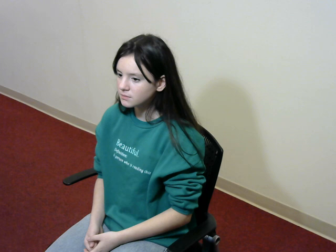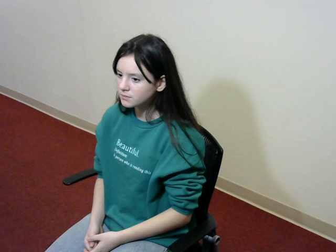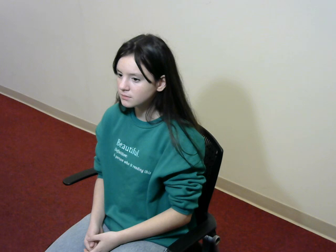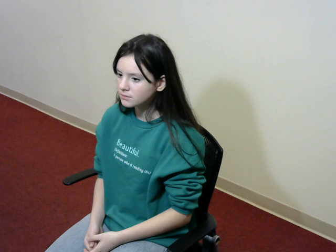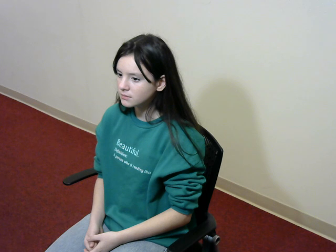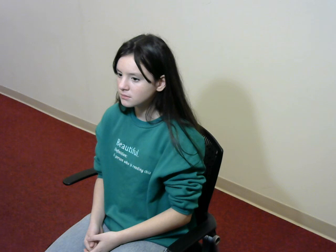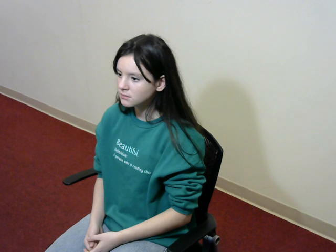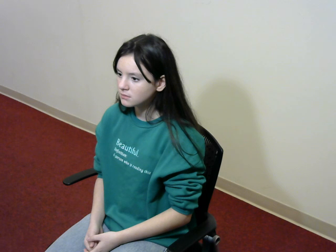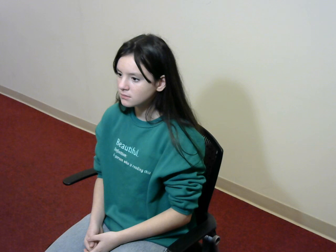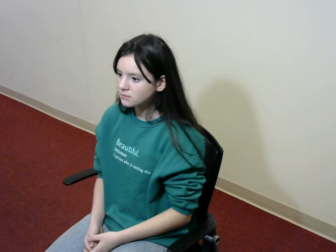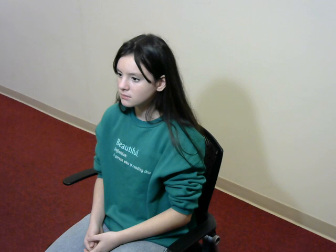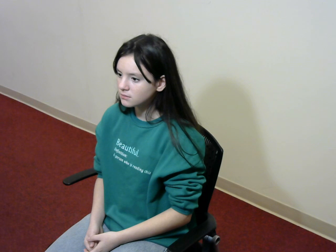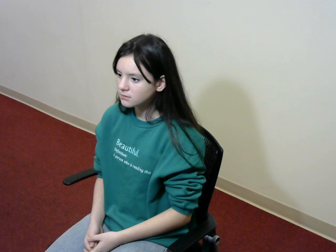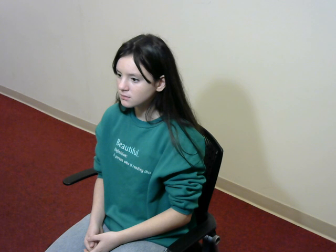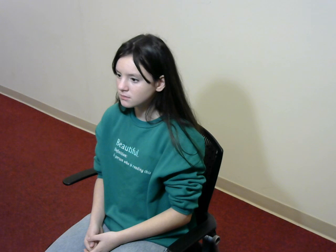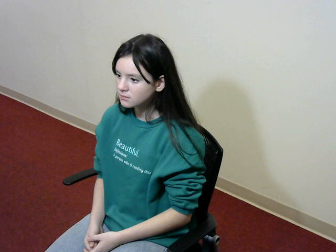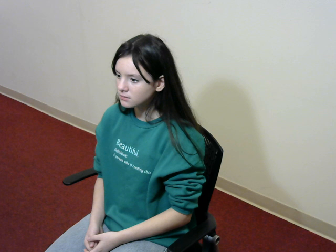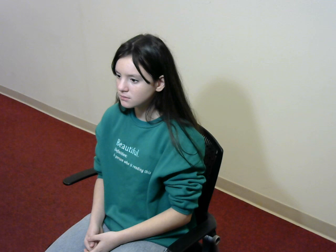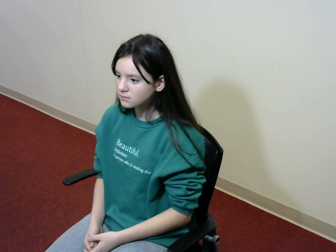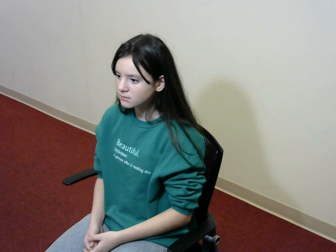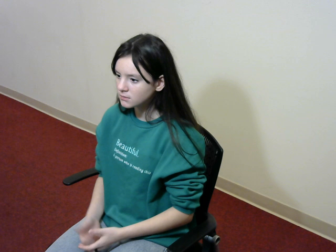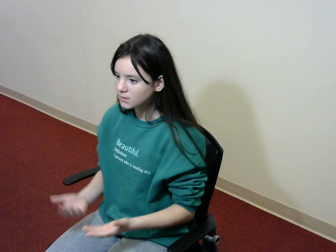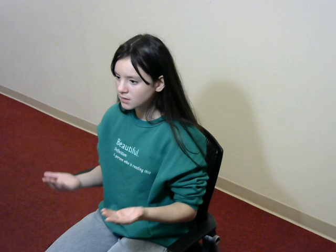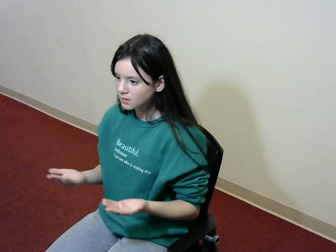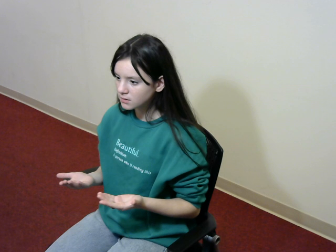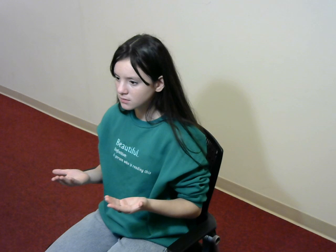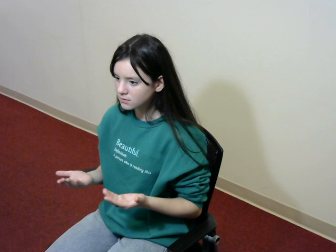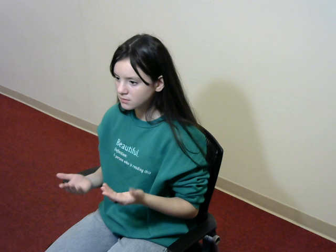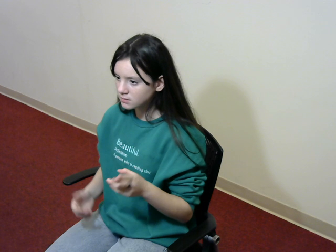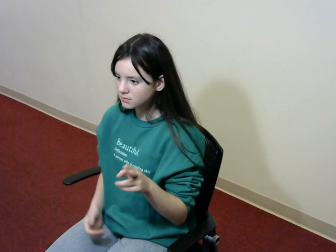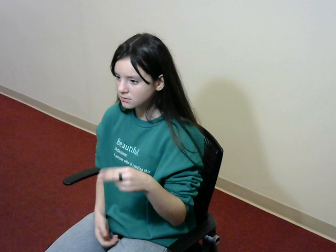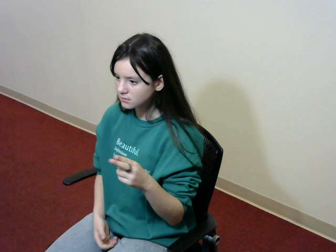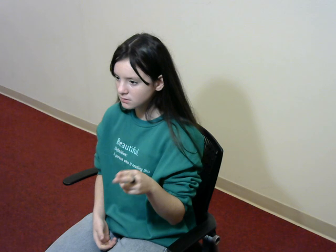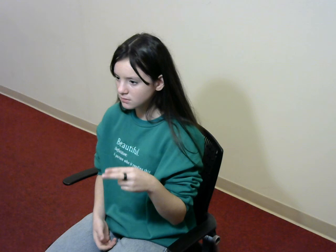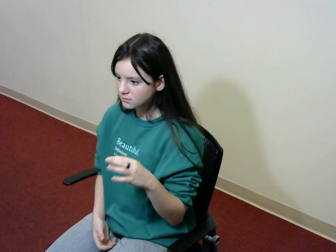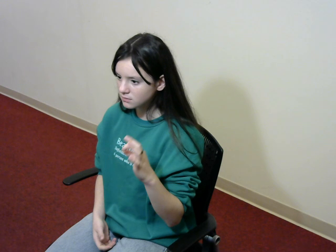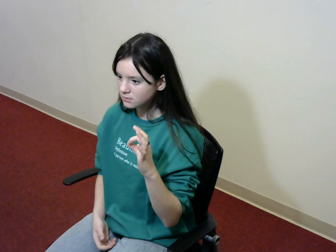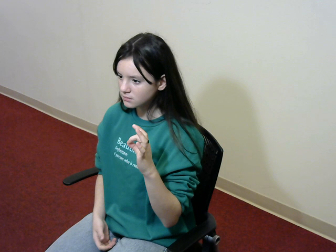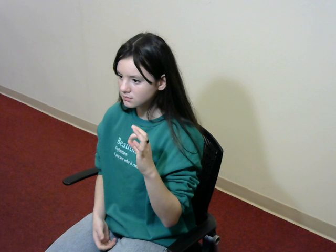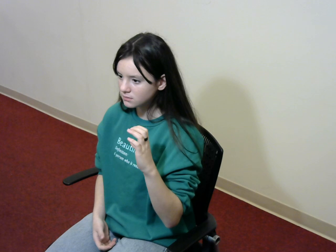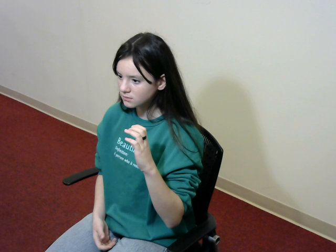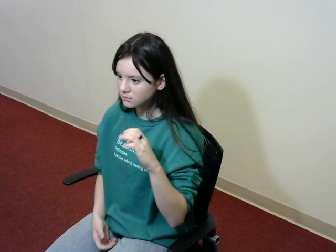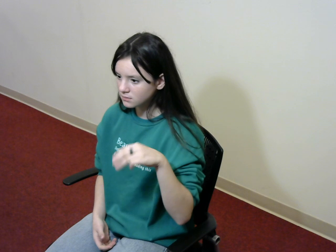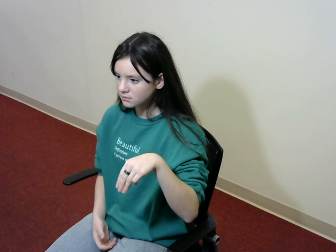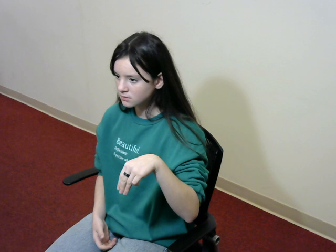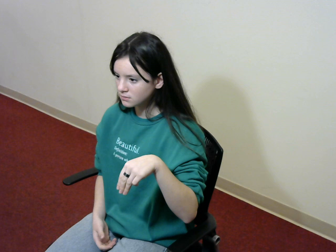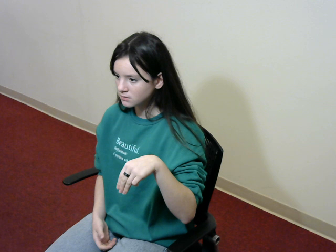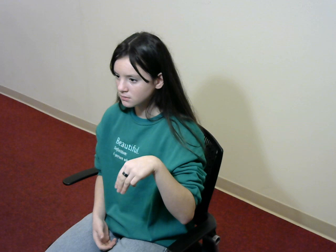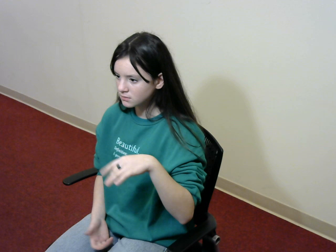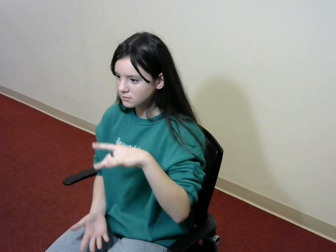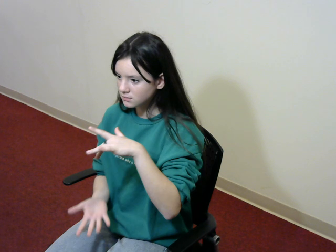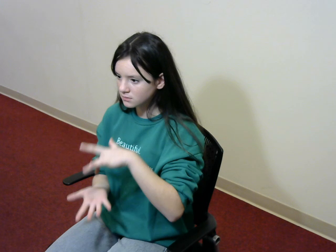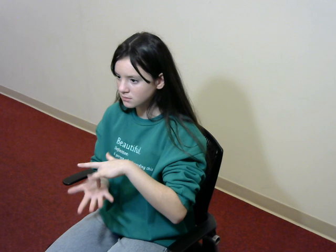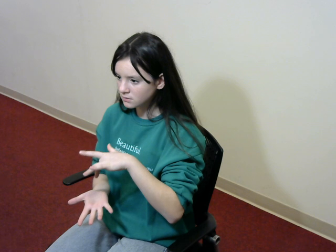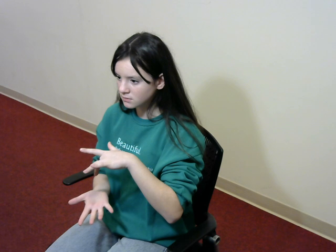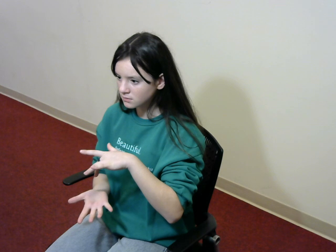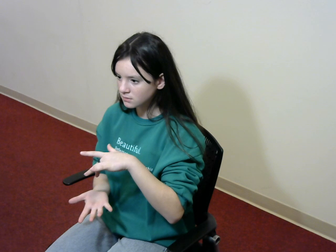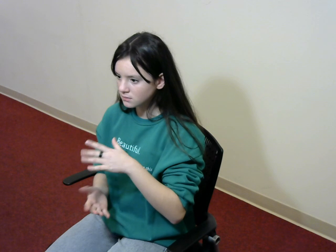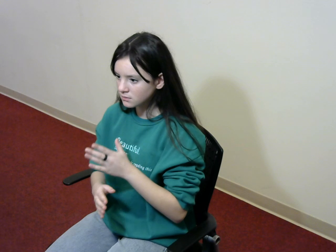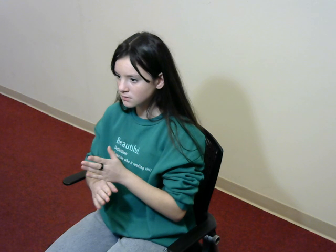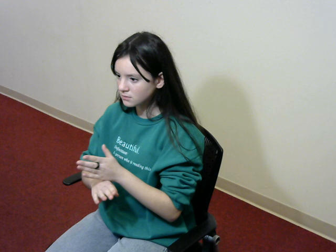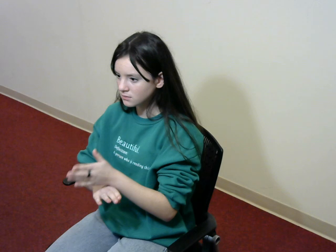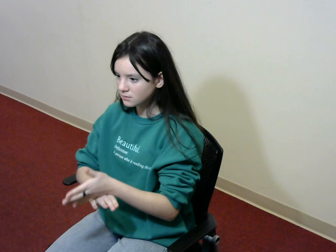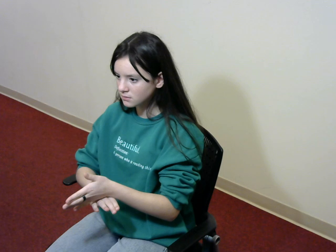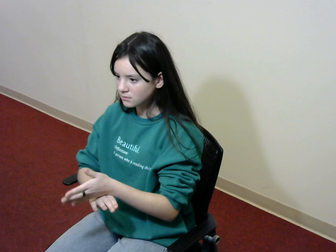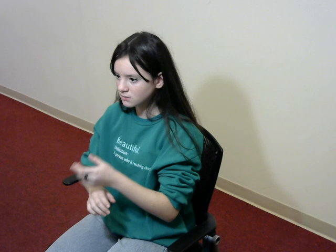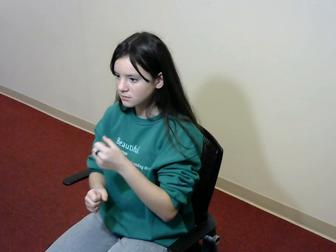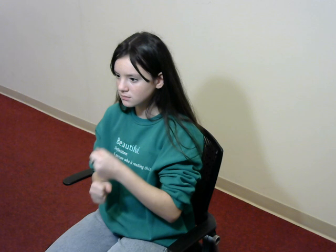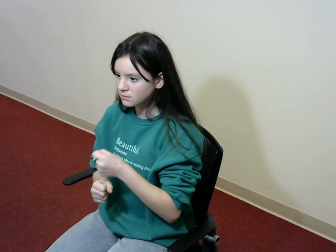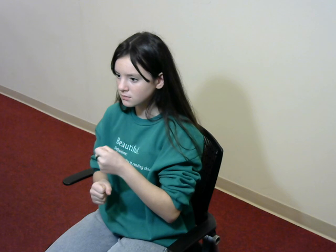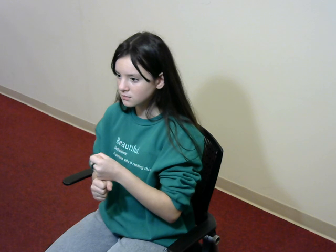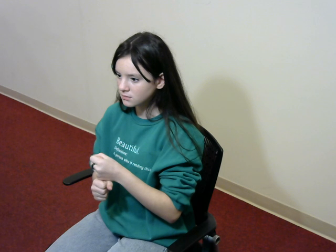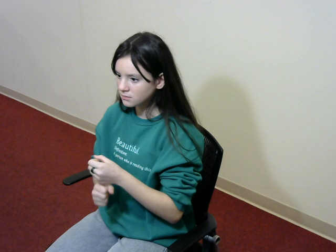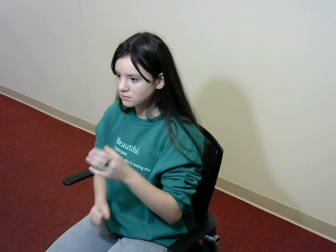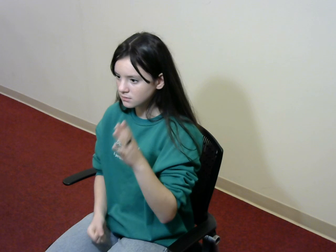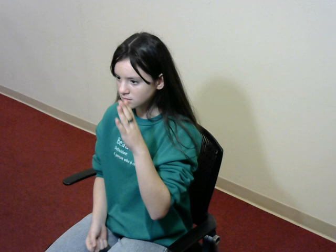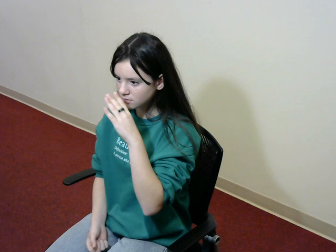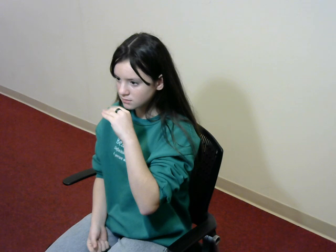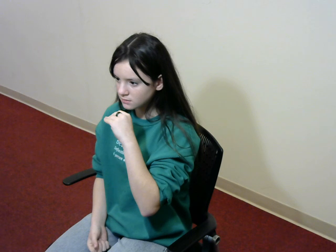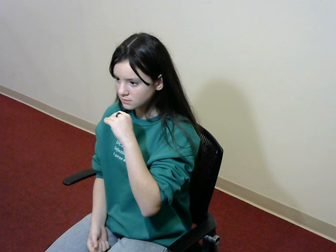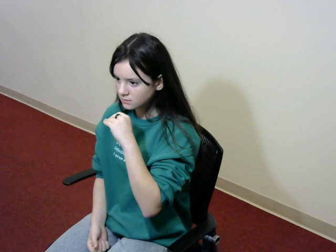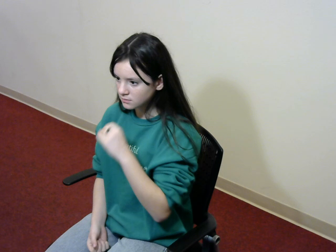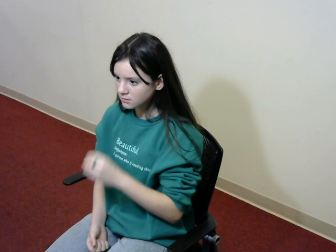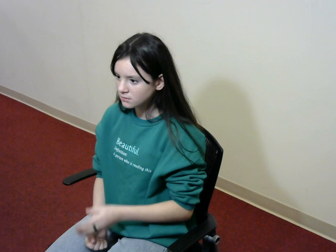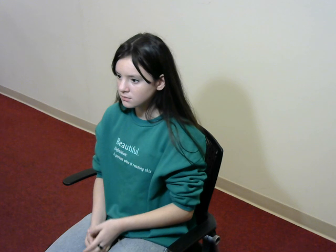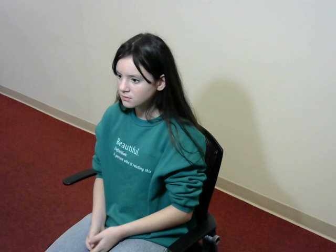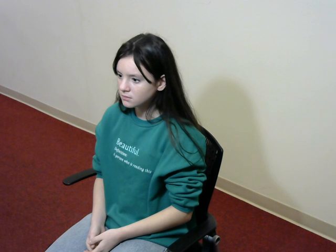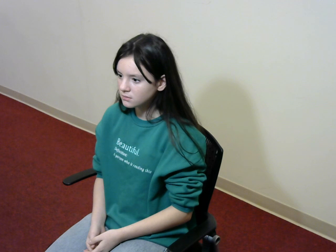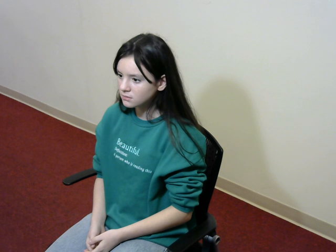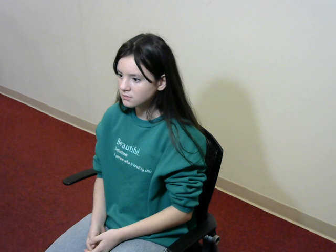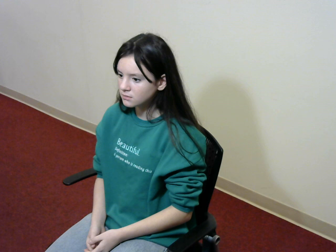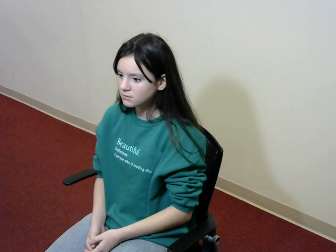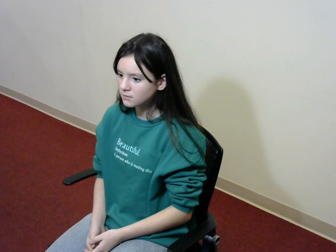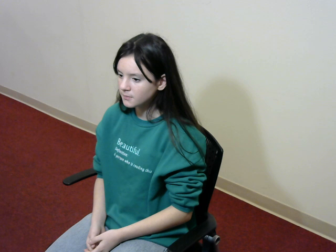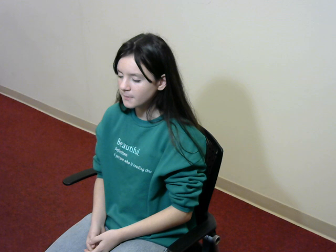Hansı DOST Mərkəzlərinə müraciət edə bilərəm?